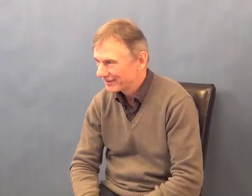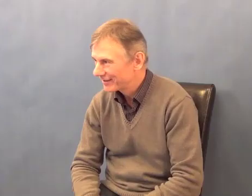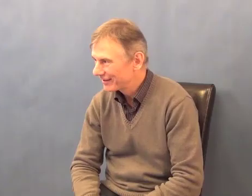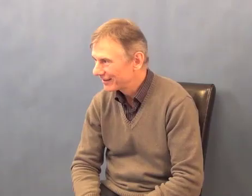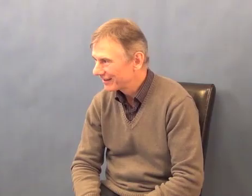Nie wiem.